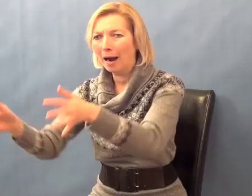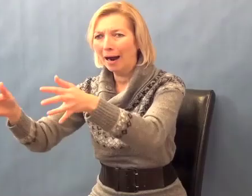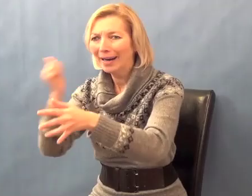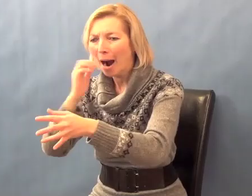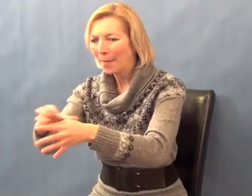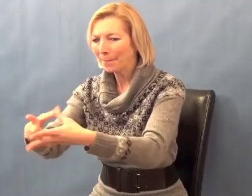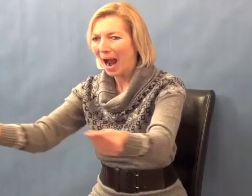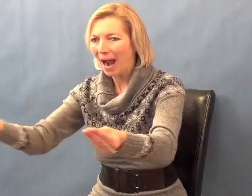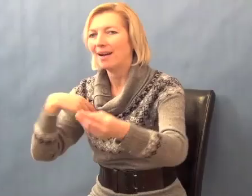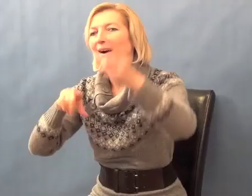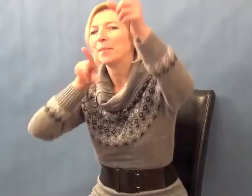Jabłka z miski, zniknęły.